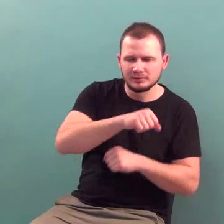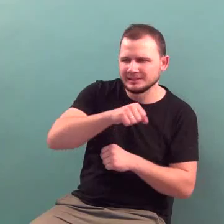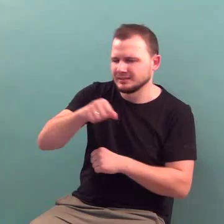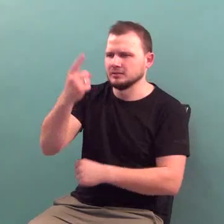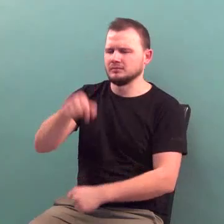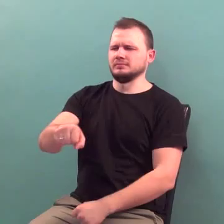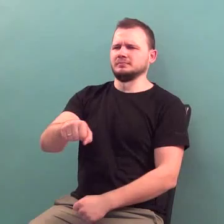Jedne drzwi są zamknięte.